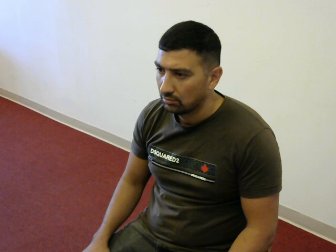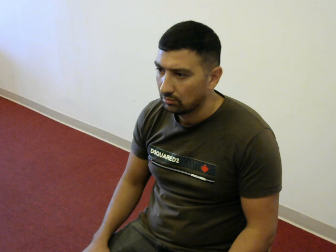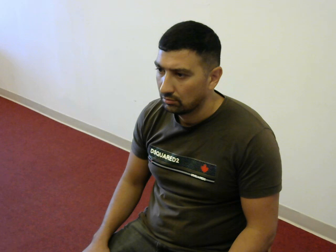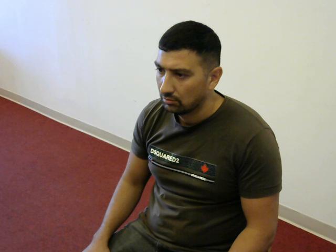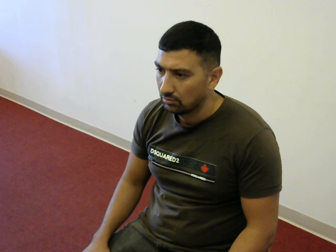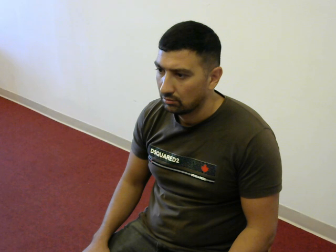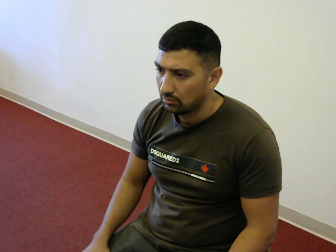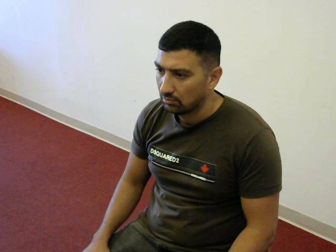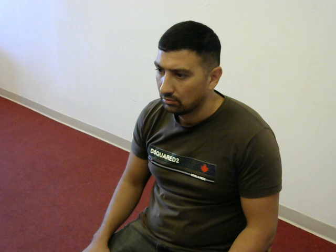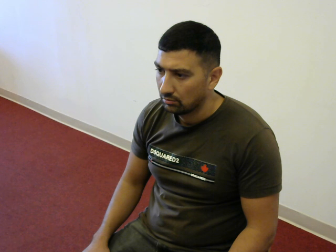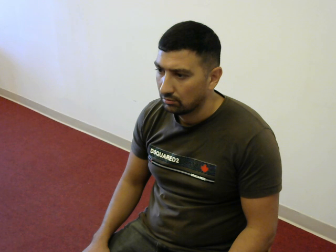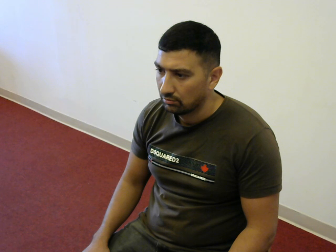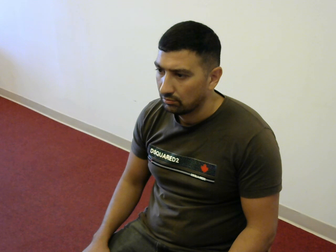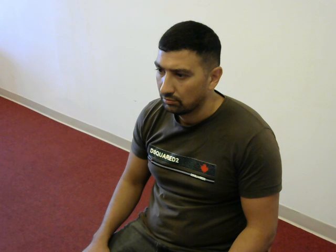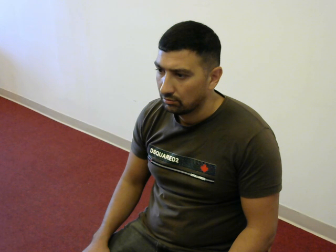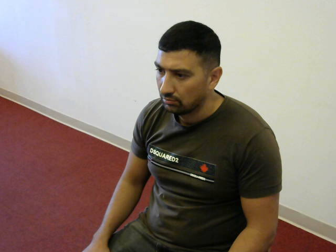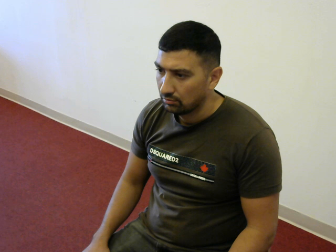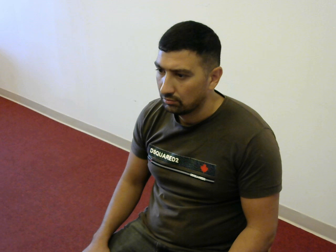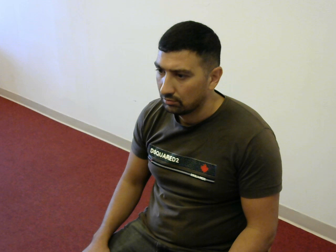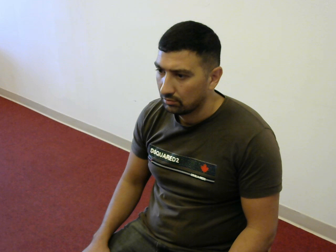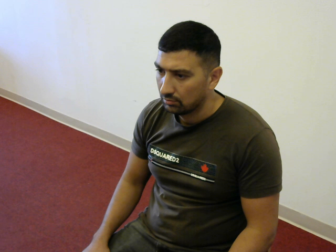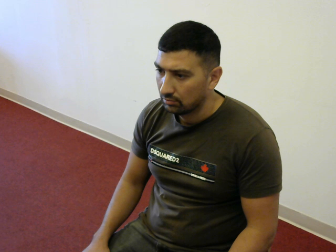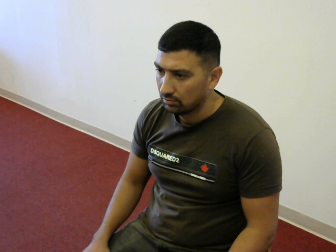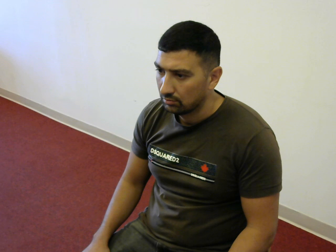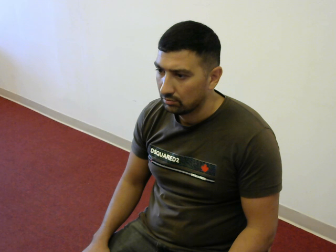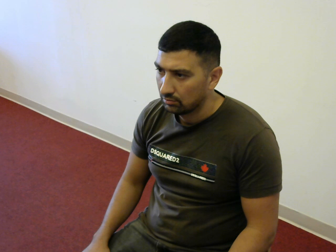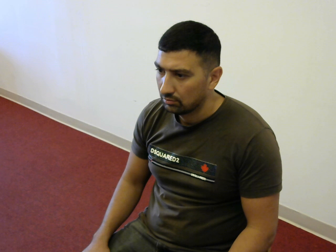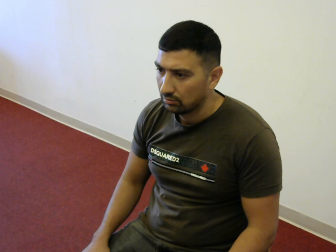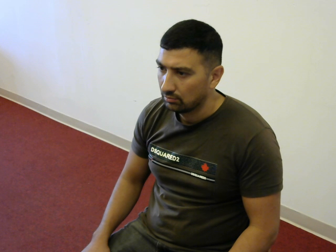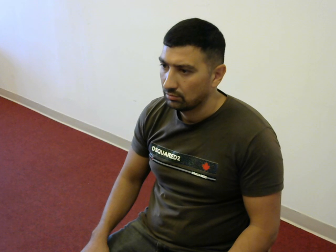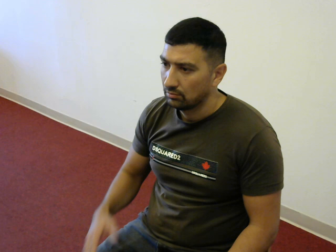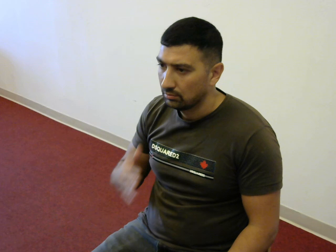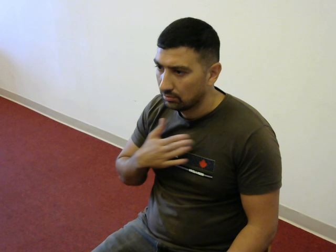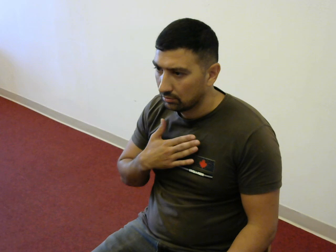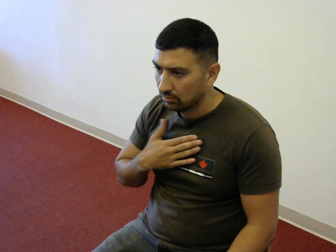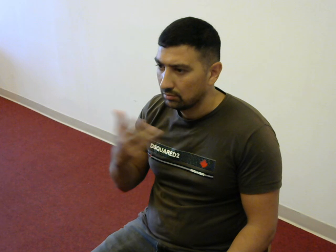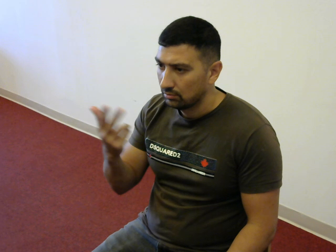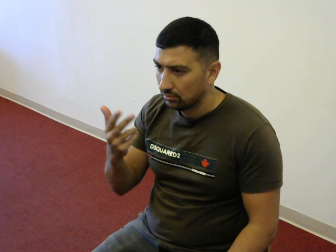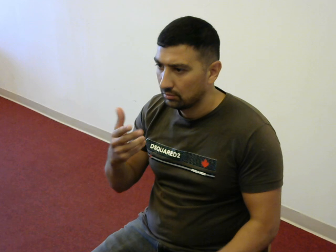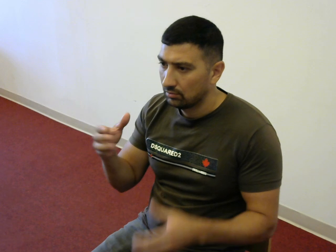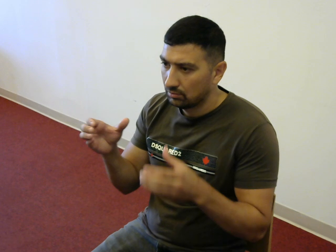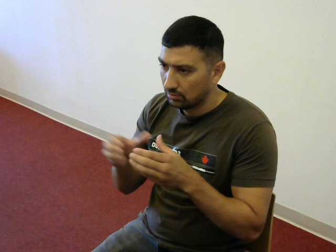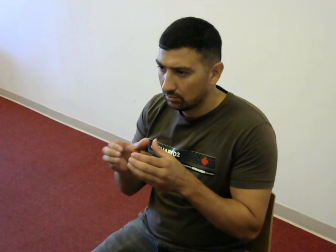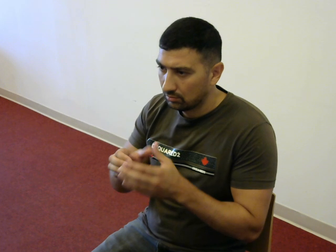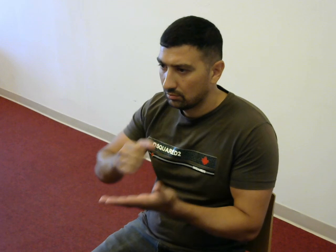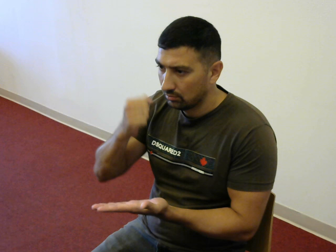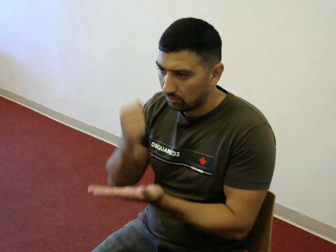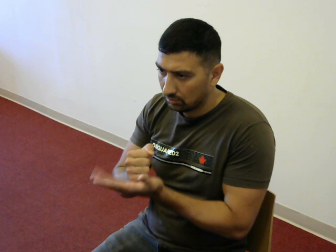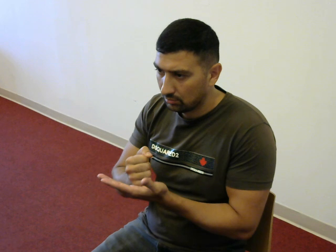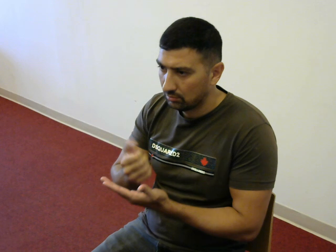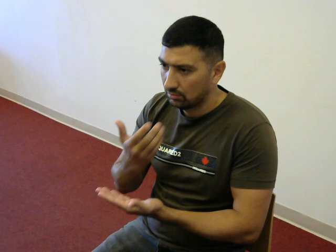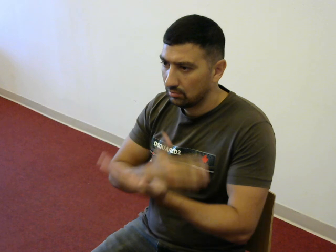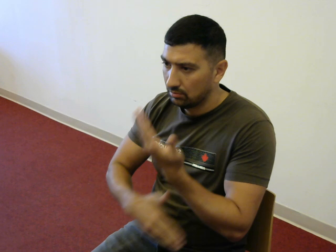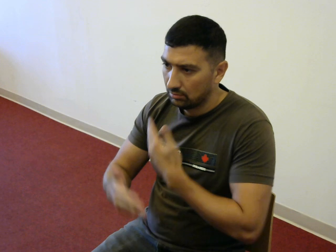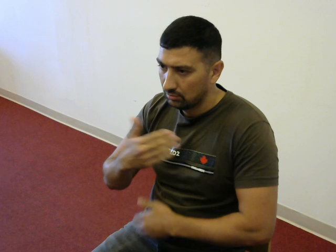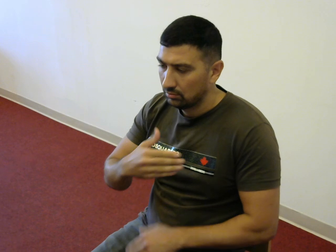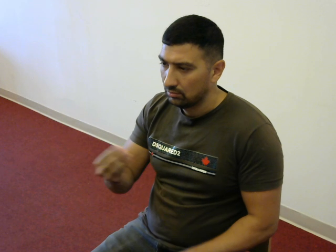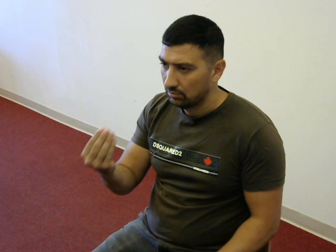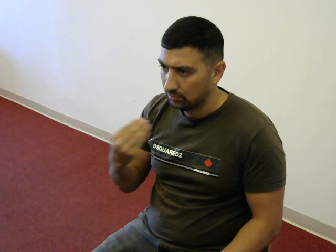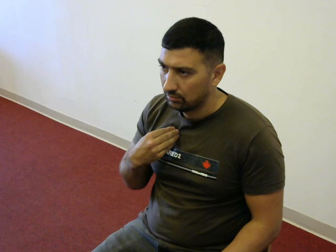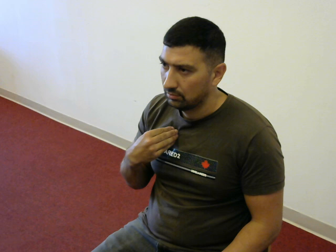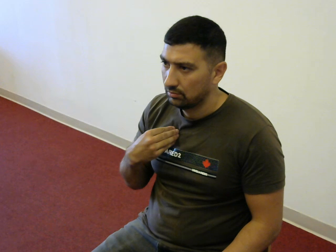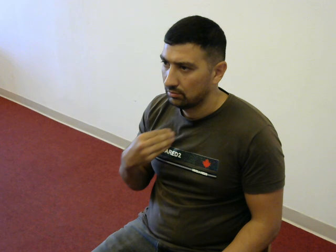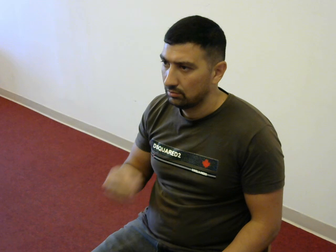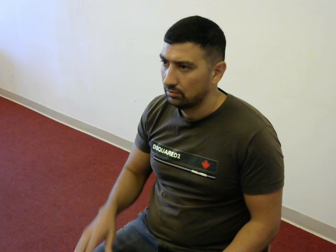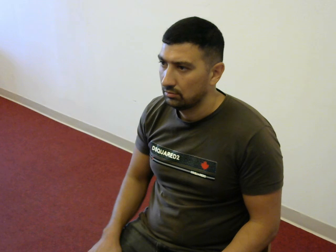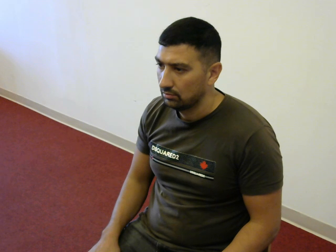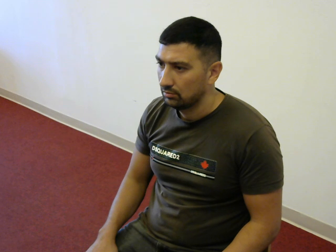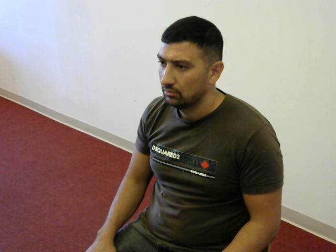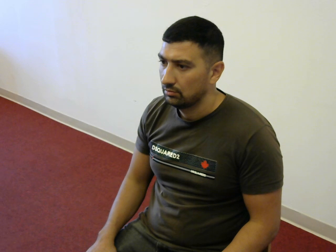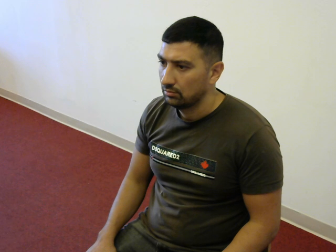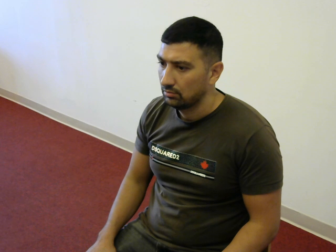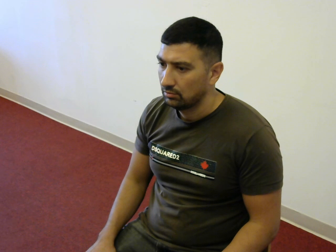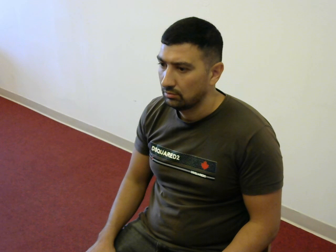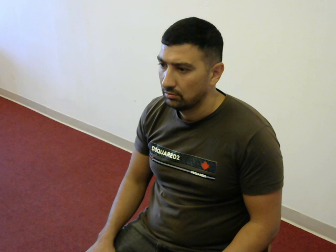Mənə III dərəcə müddətsiz əlillik verilib